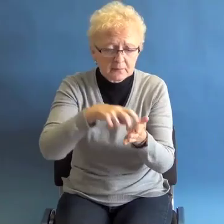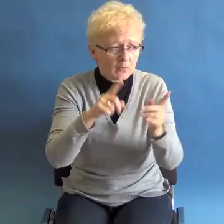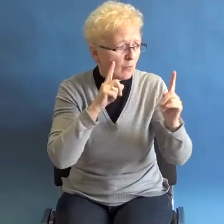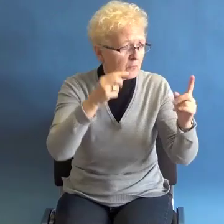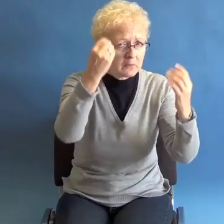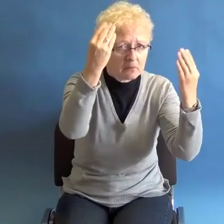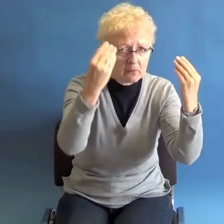Mamy sygnalizację świetlną.